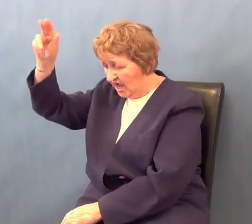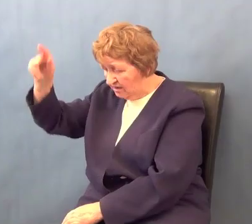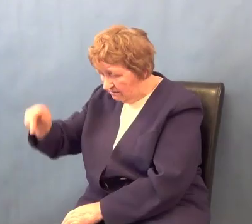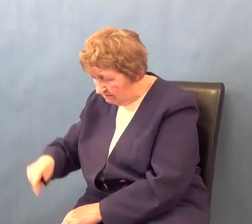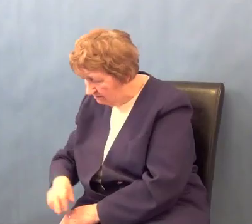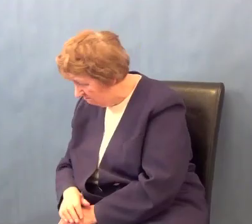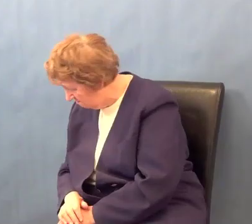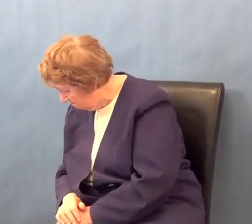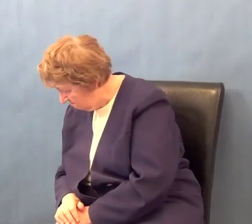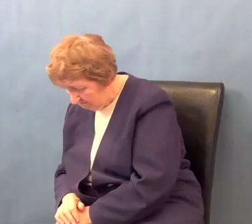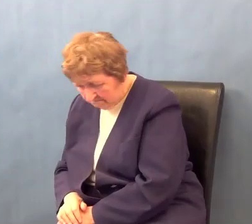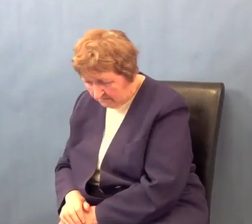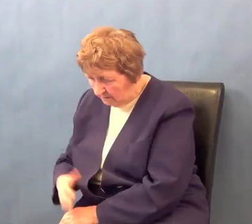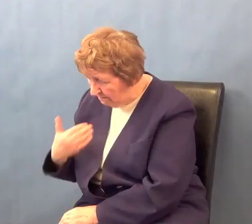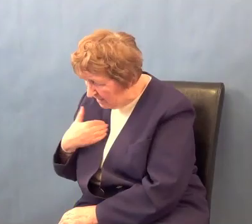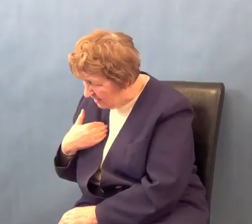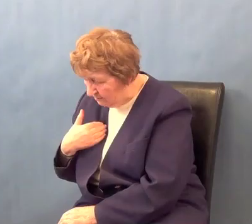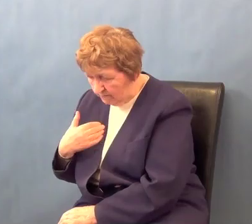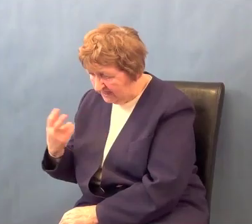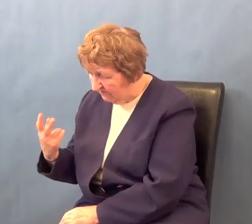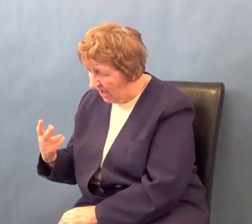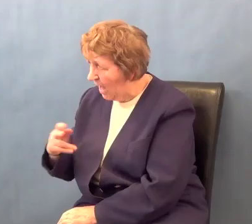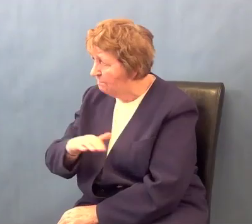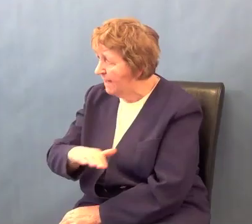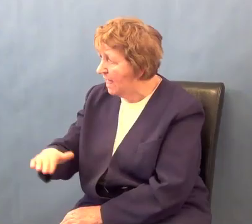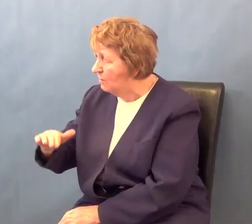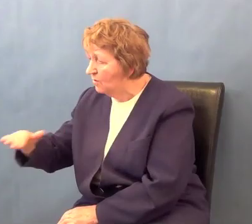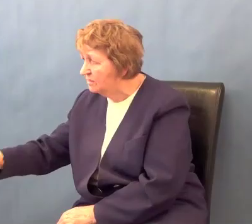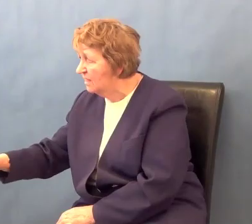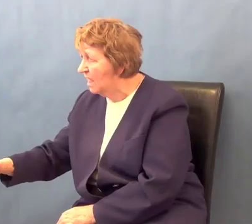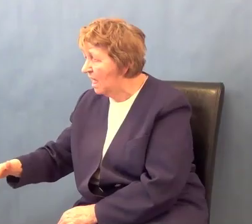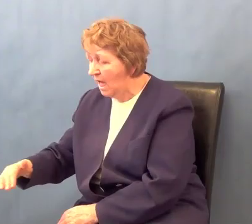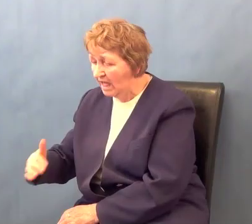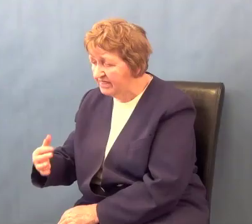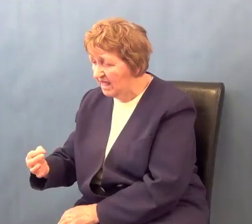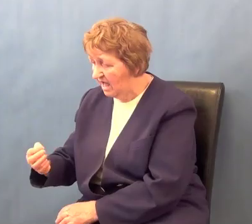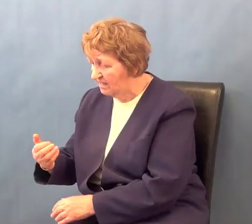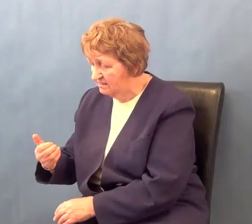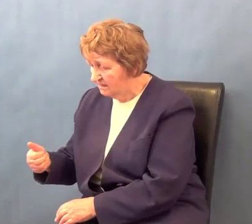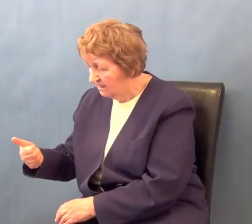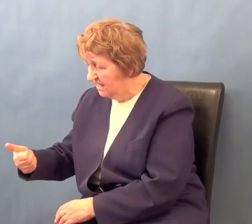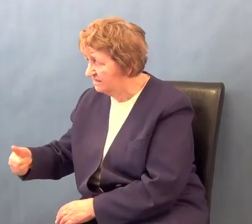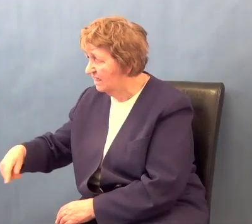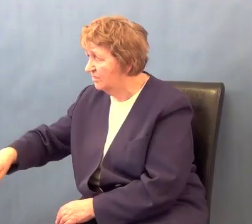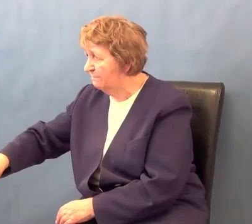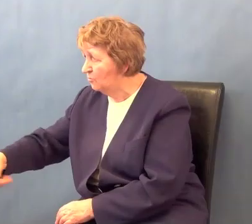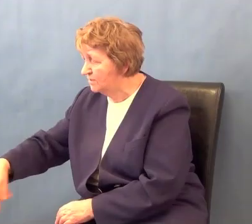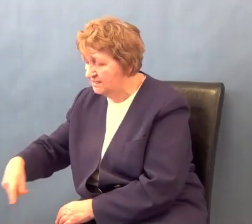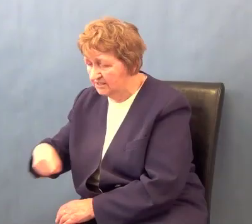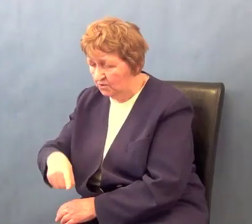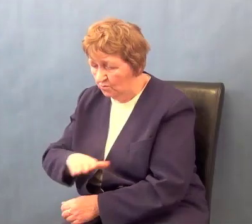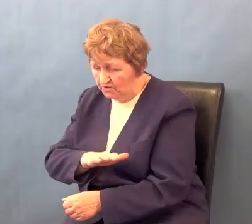A tamten pan z początku rozgląda się zdziwiony. Były dwa pełne kosze, a teraz jeden jest pusty, a drugi pełny.